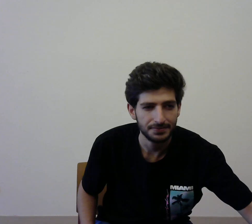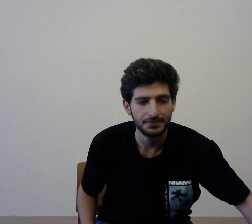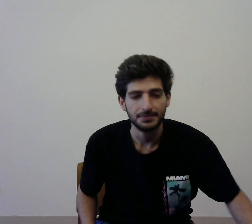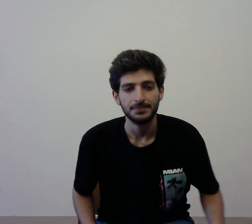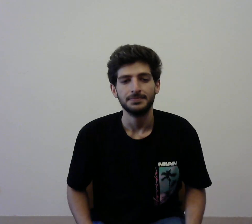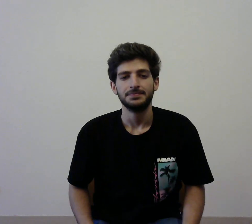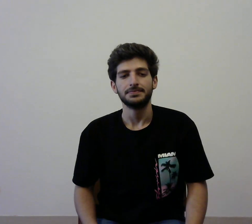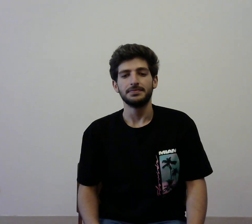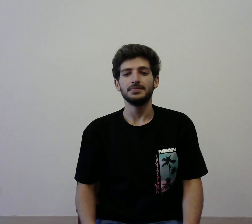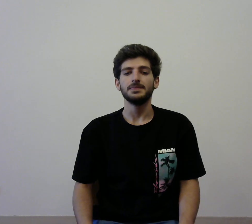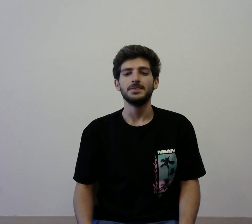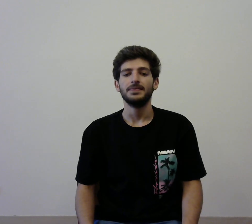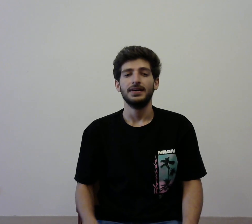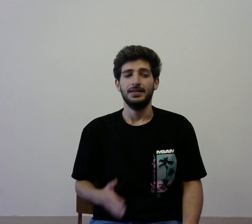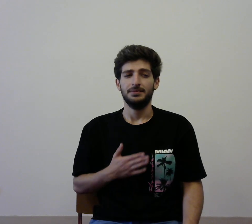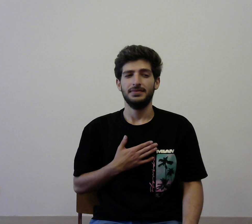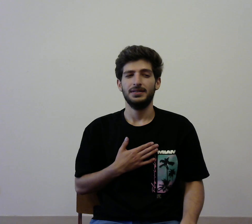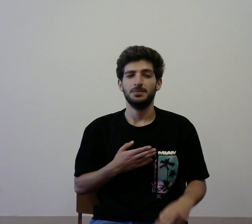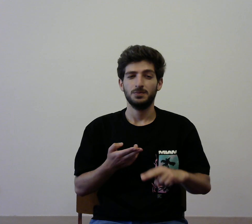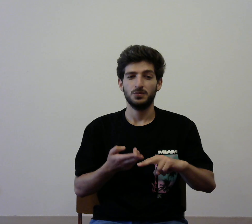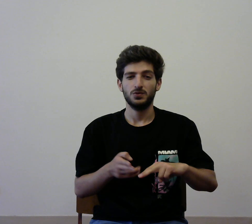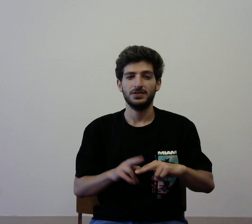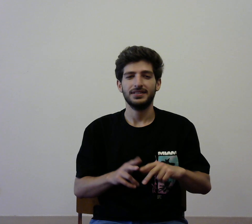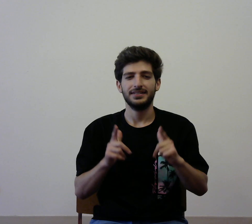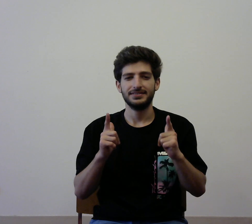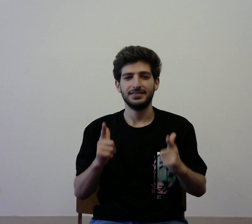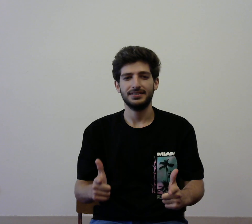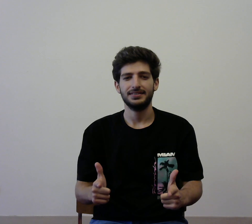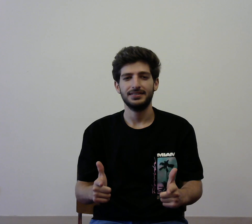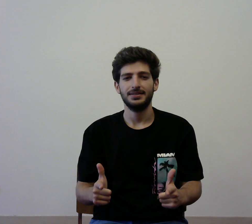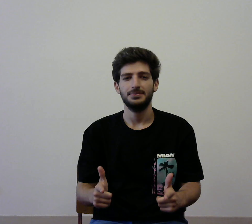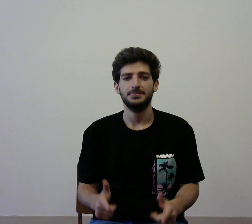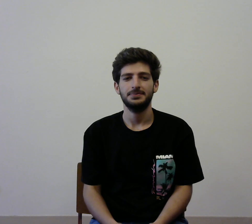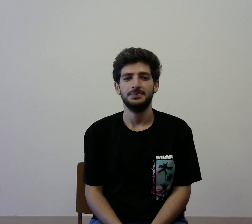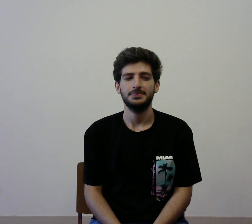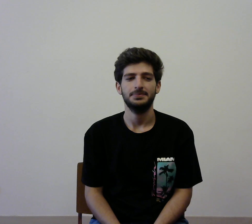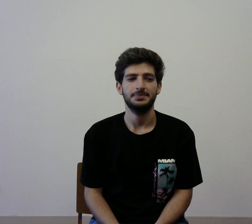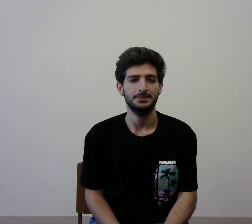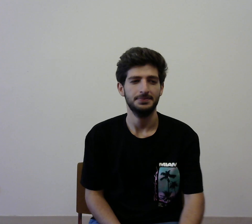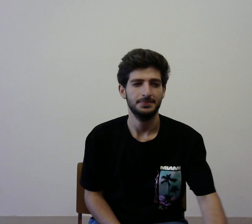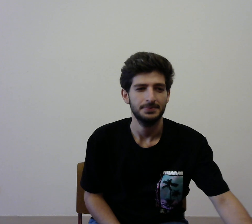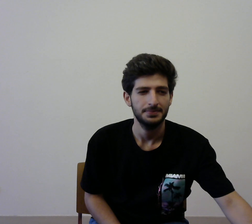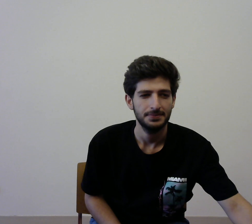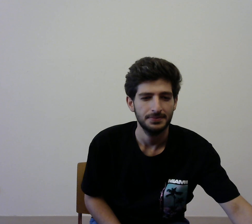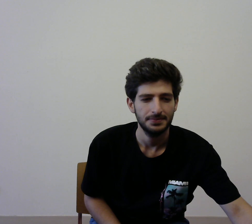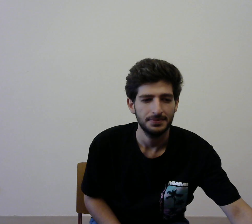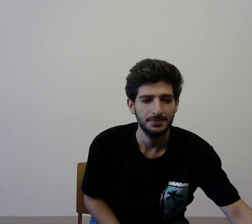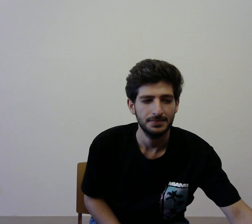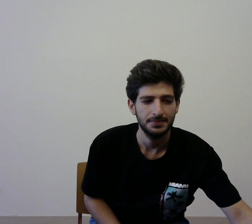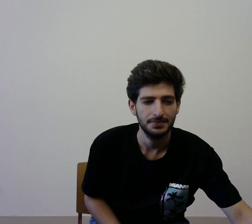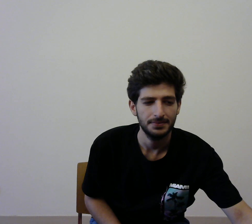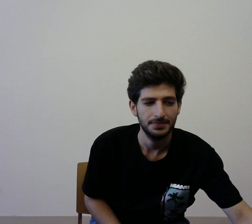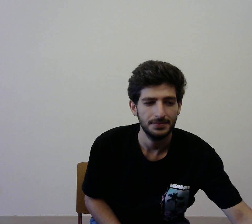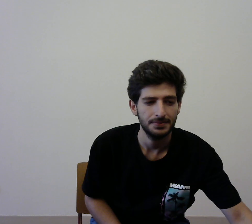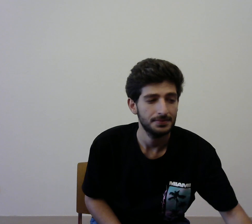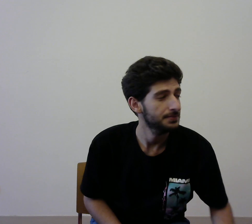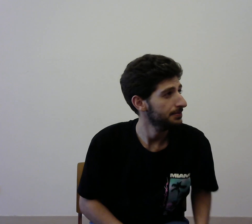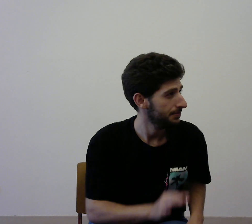Mən bununla razıyam